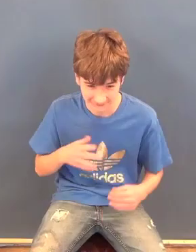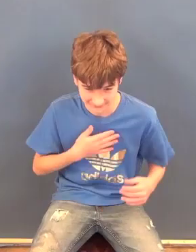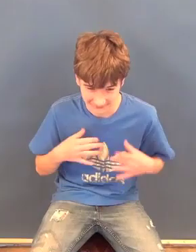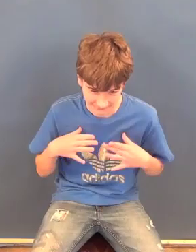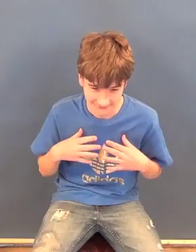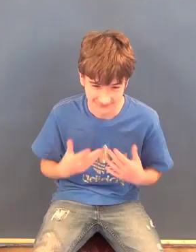Mam wolne.